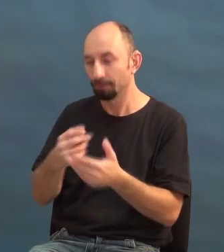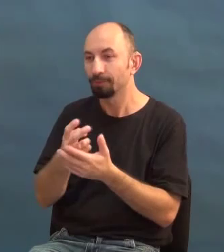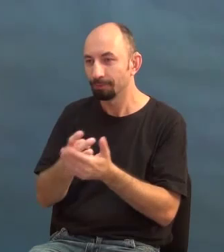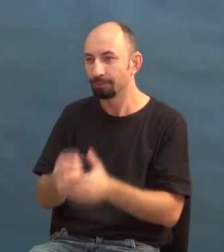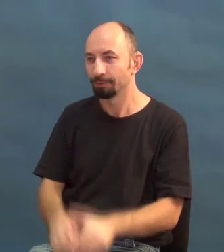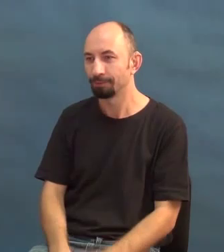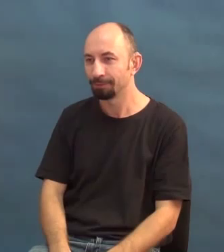Tak, w lutym.